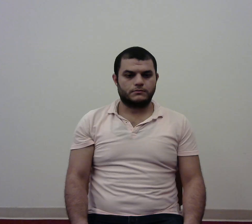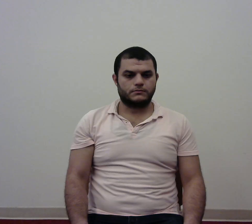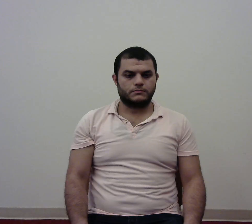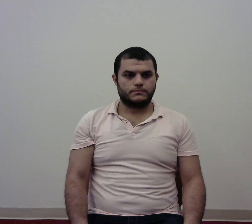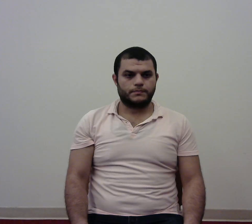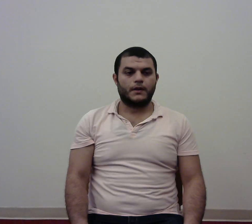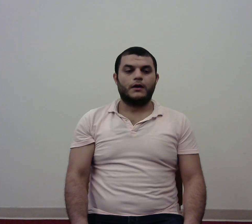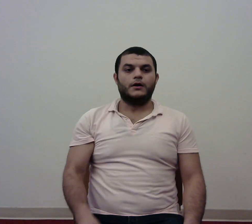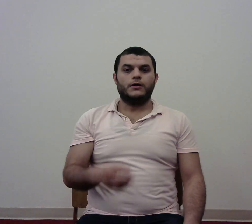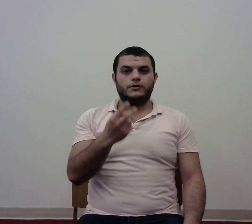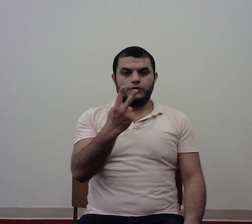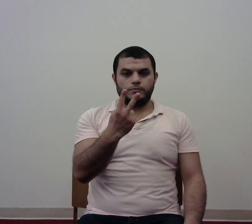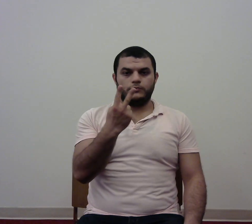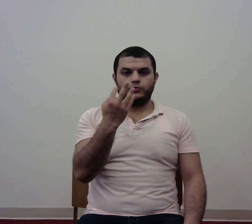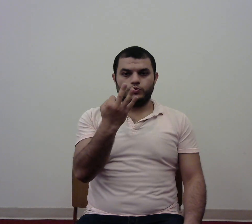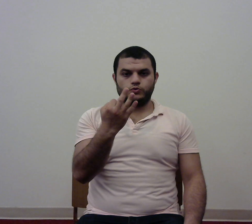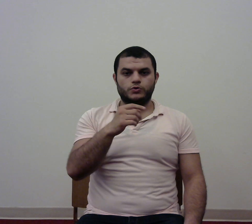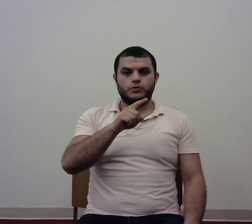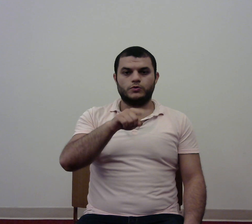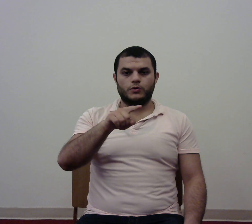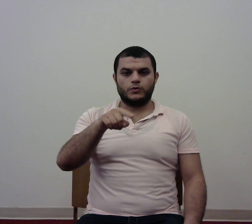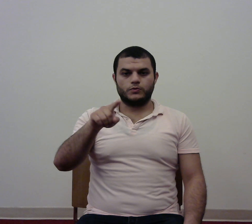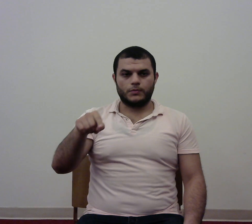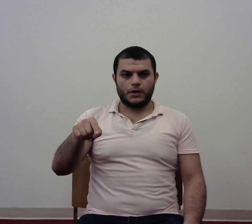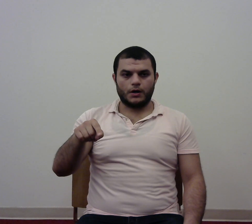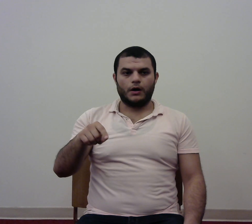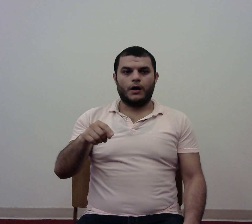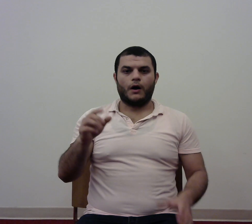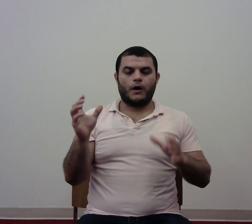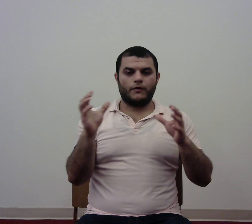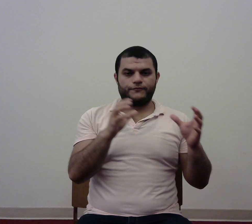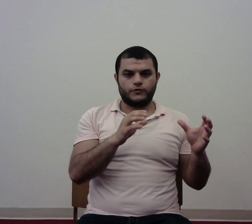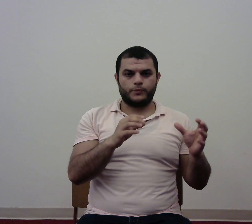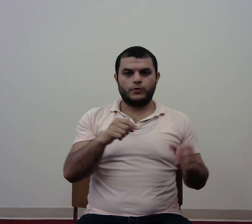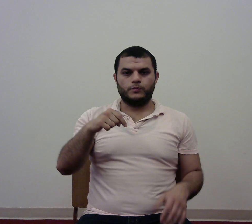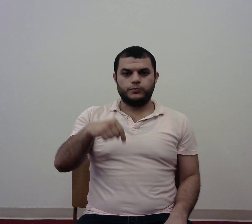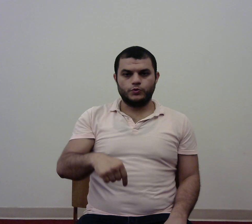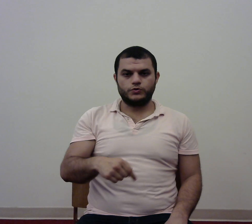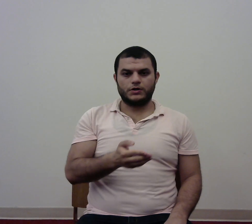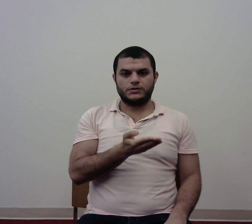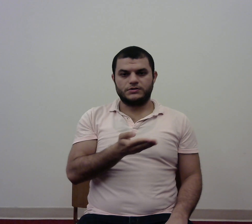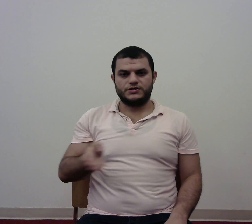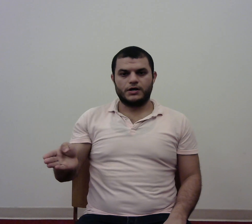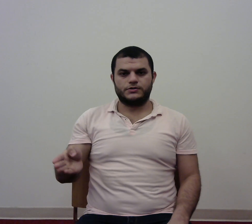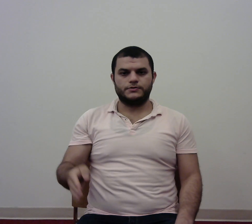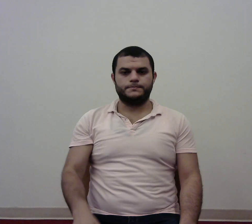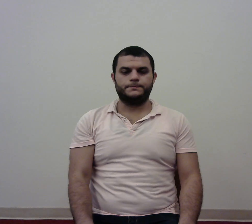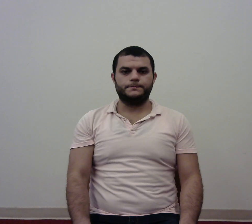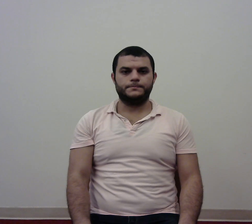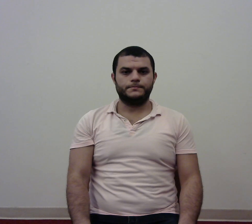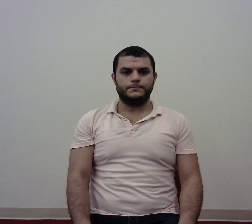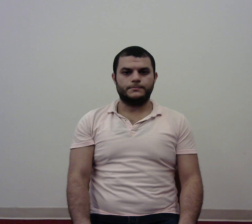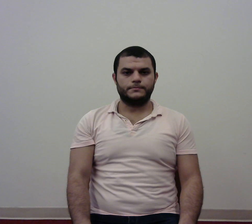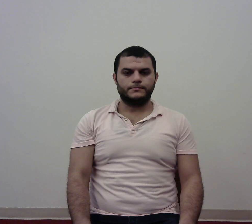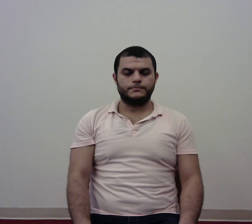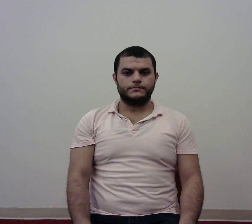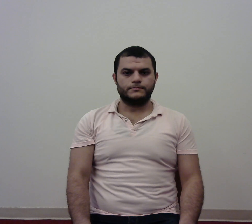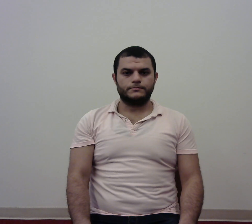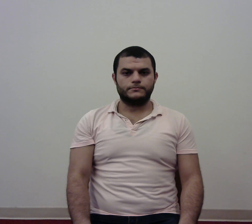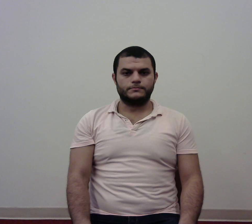23 saylı avtobus burdan keçir?